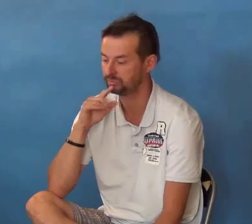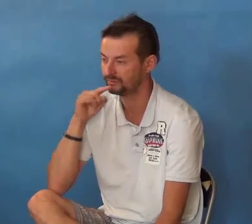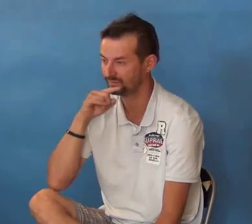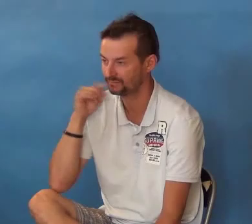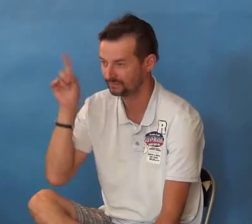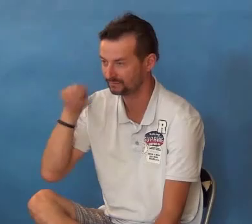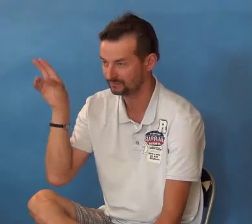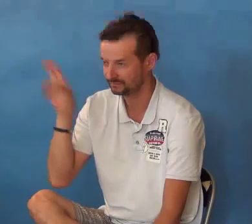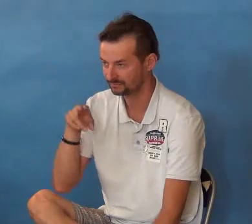Czerwone, przekreślone koło.